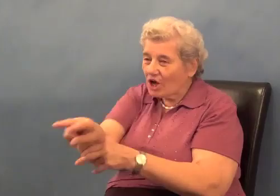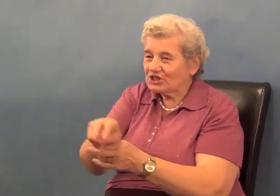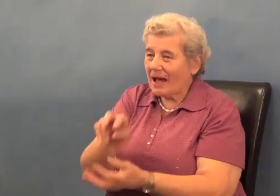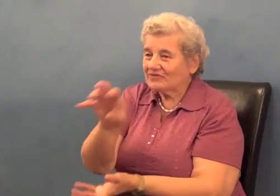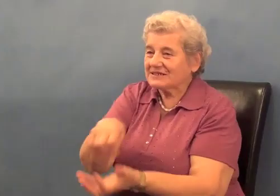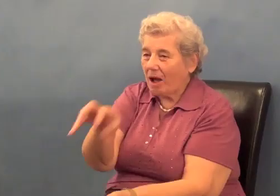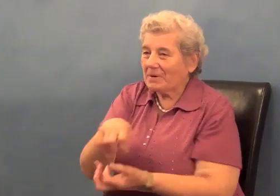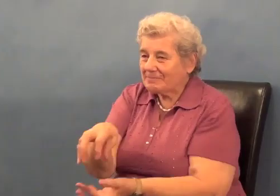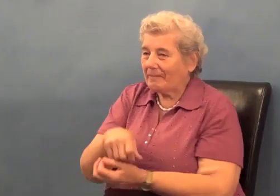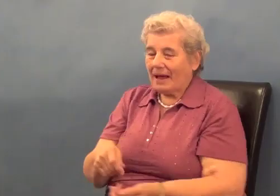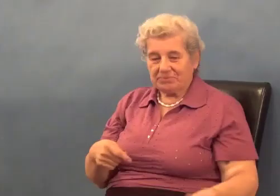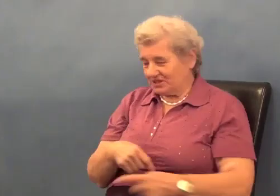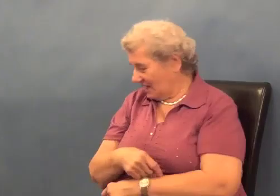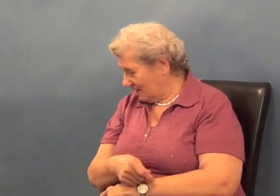Wyskoczyła i zebrała wszystko.